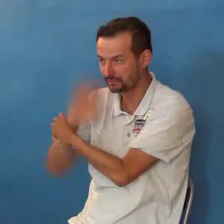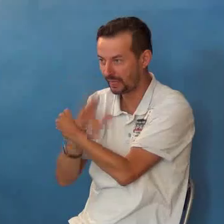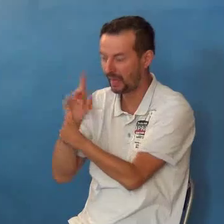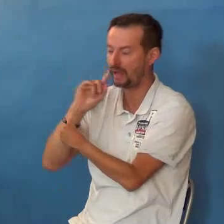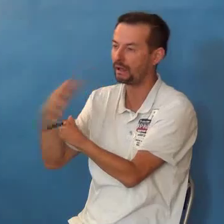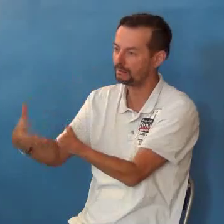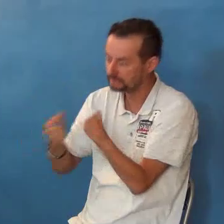Wziął psa w ramiona.